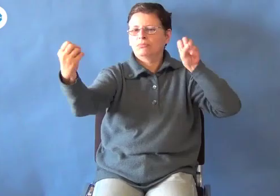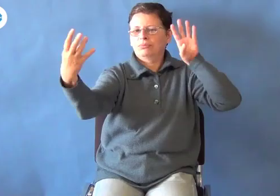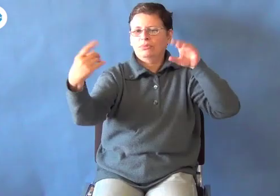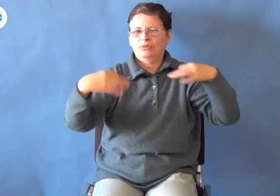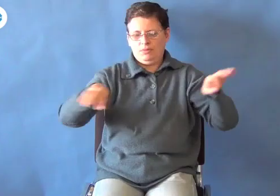Światła świecą z przeciwnych stron.